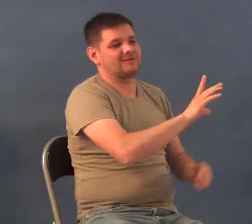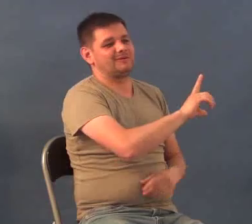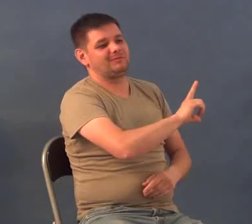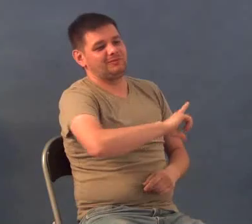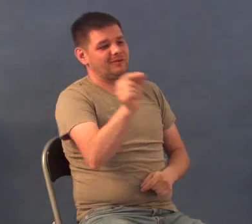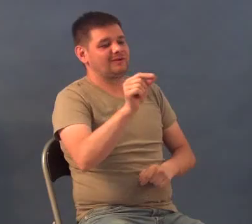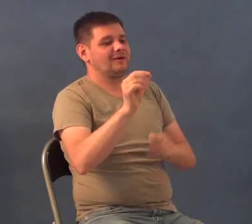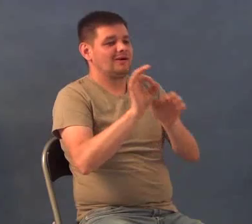Odchodzi.